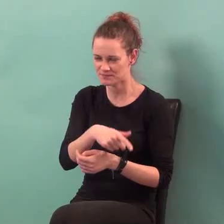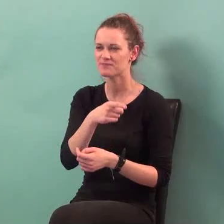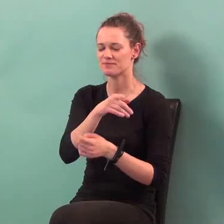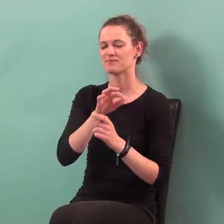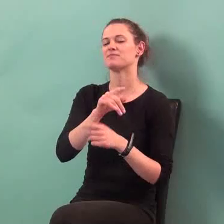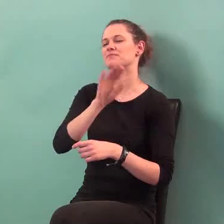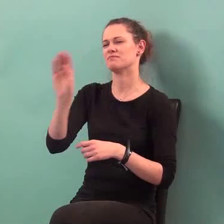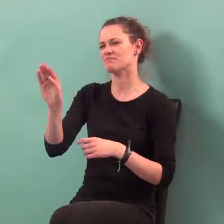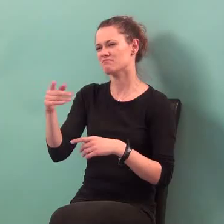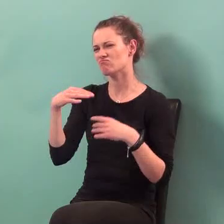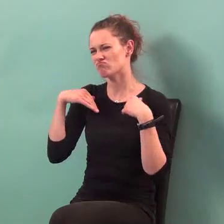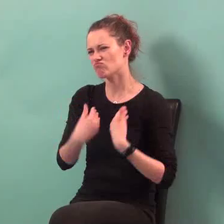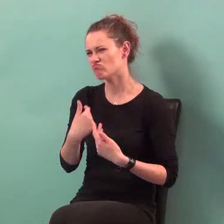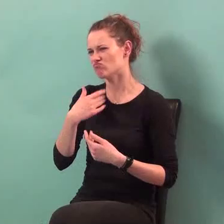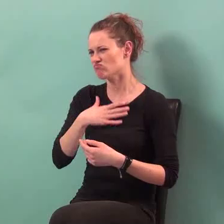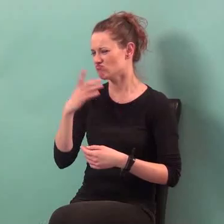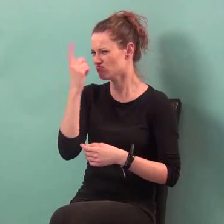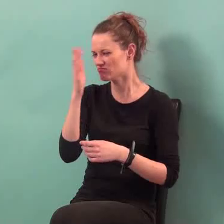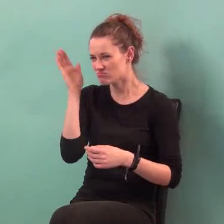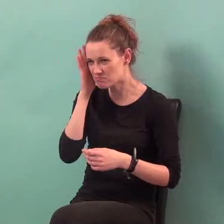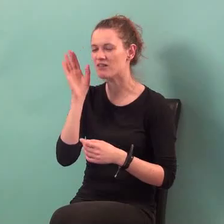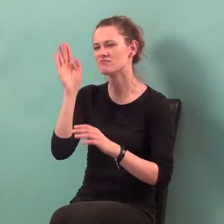Akurat on mówi im, że jest zmęczony i chce iść spać.